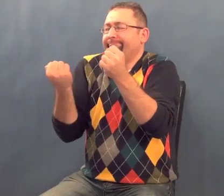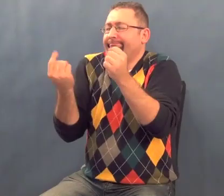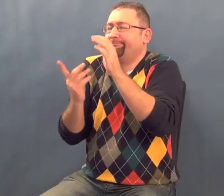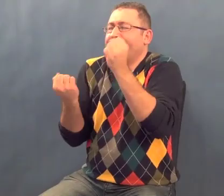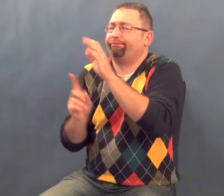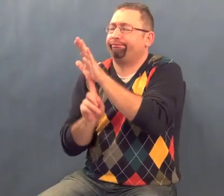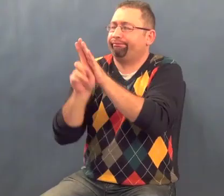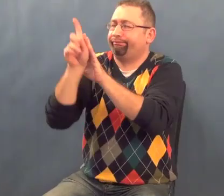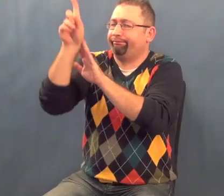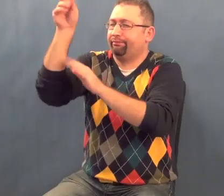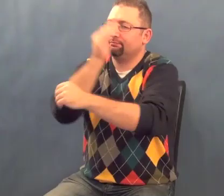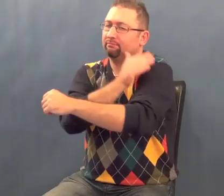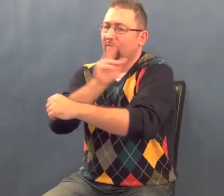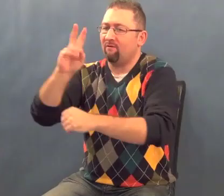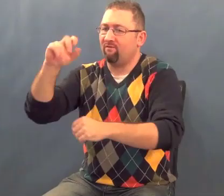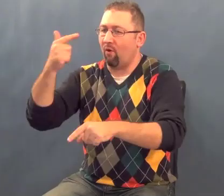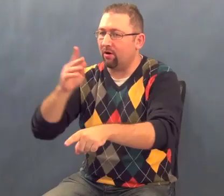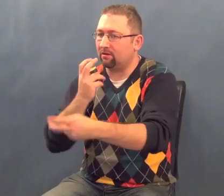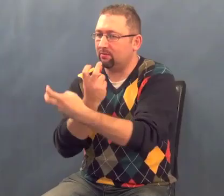Bardzo wysokie napięcie.